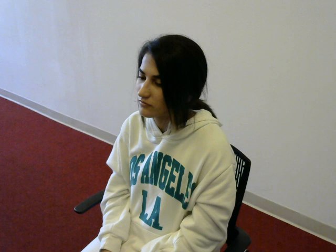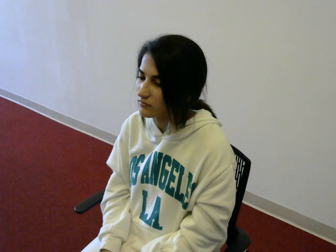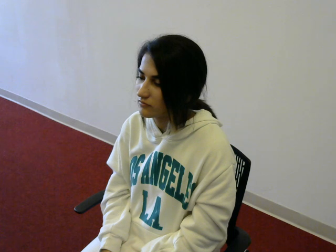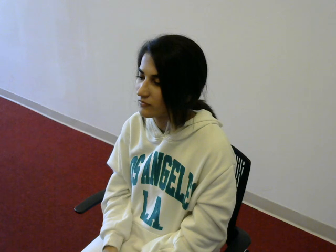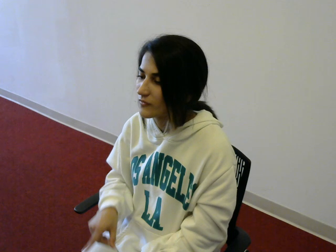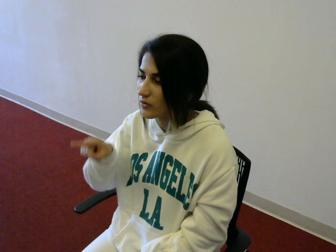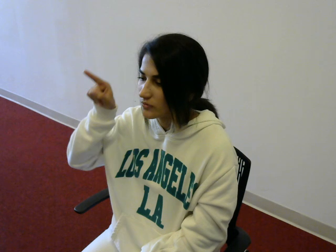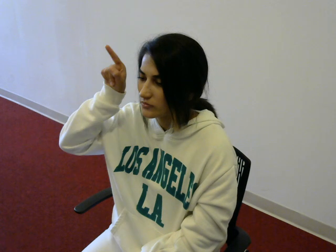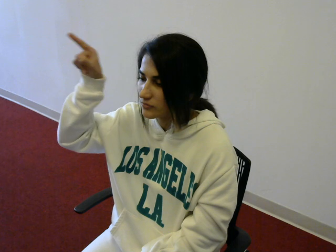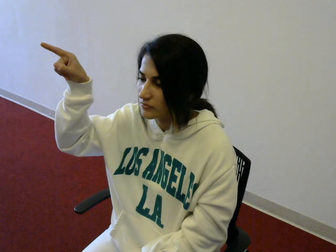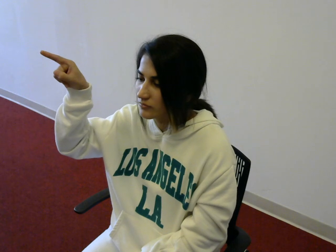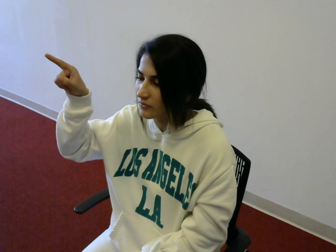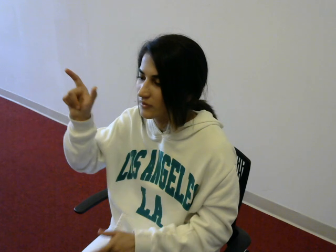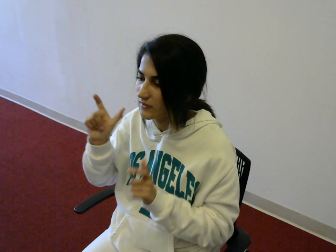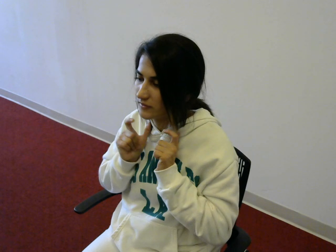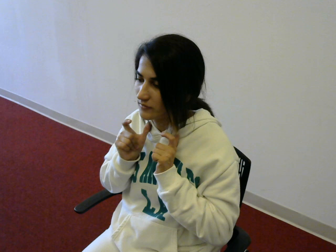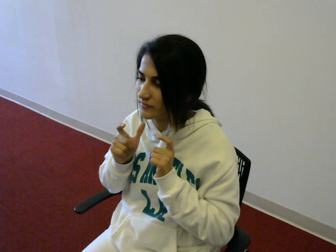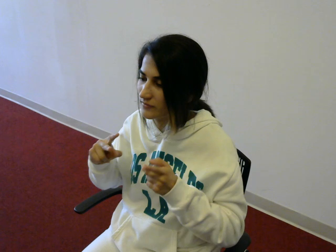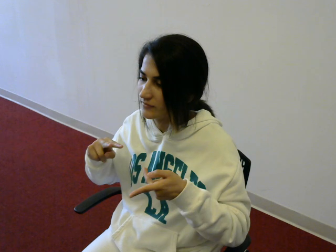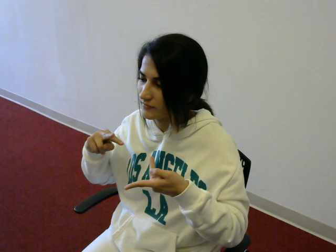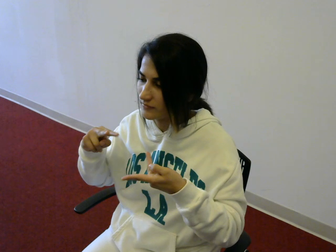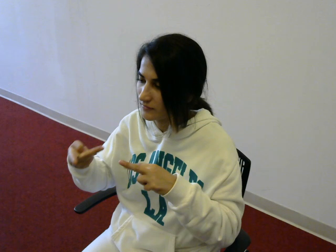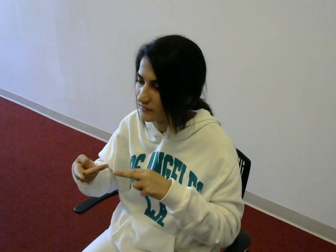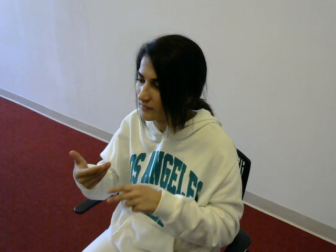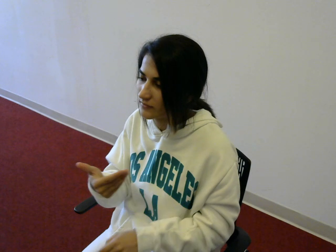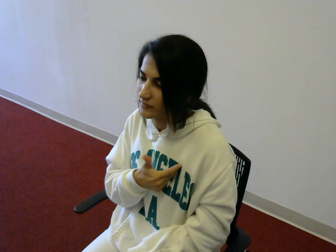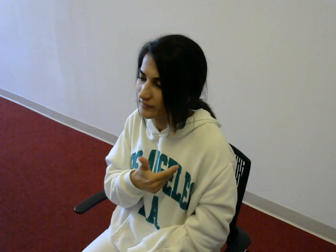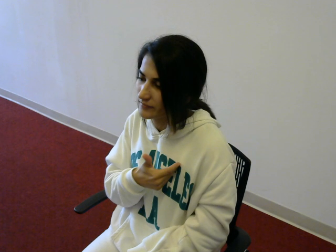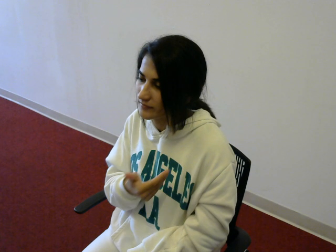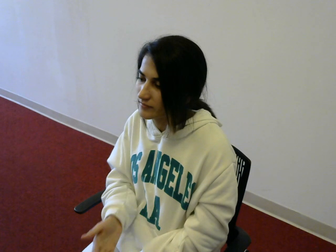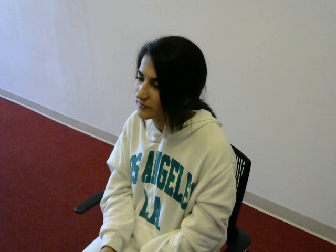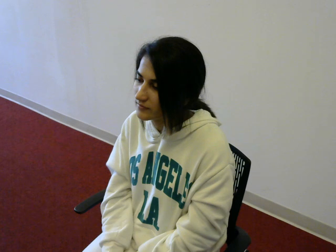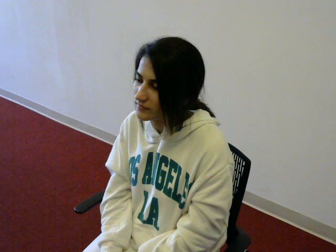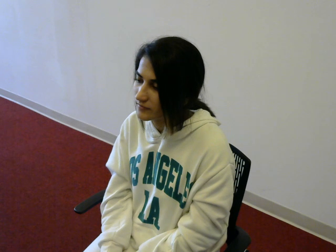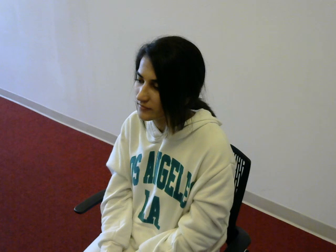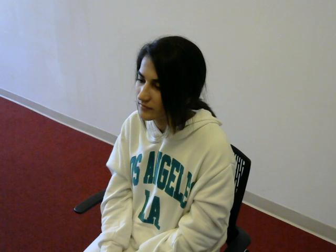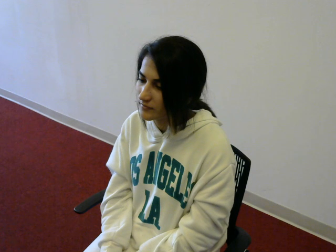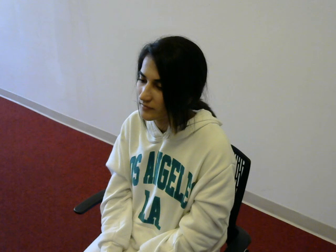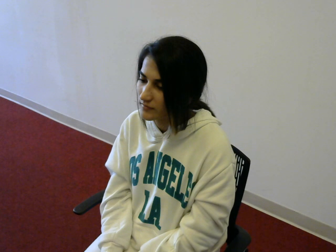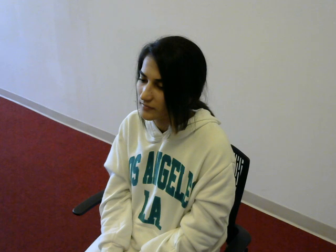O köynəyini dəyişmək istəyir